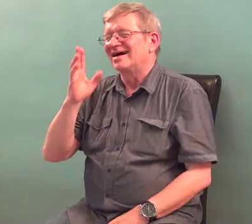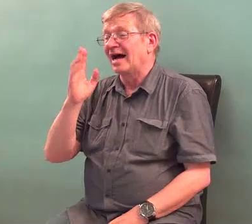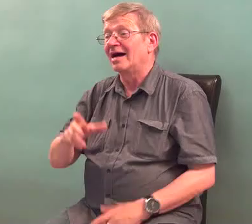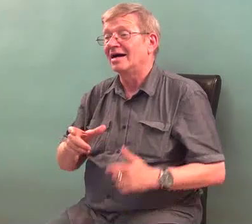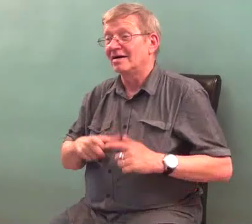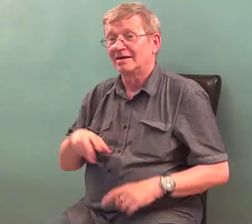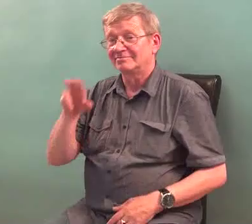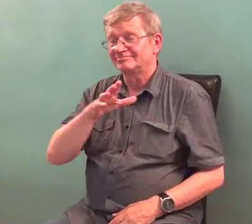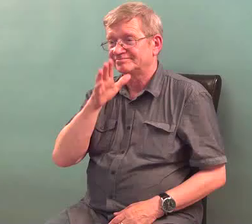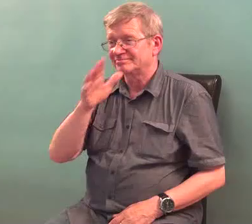Nie lubię oglądać wsi.